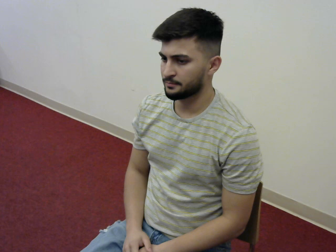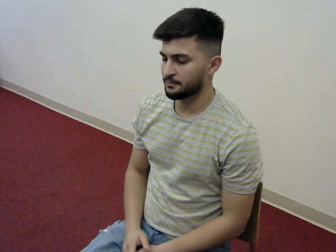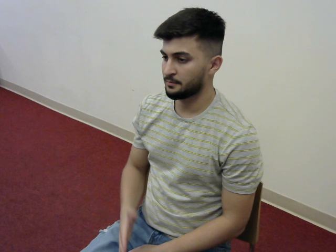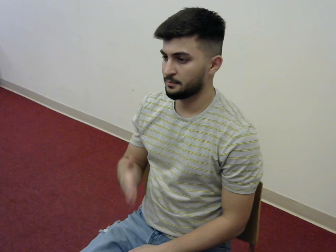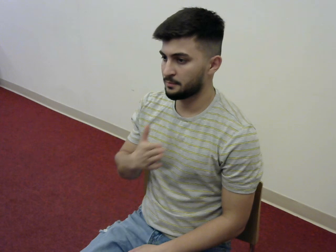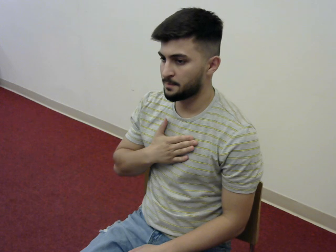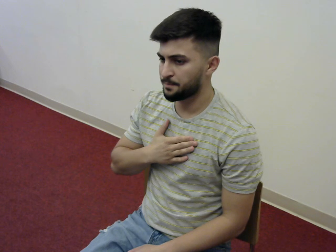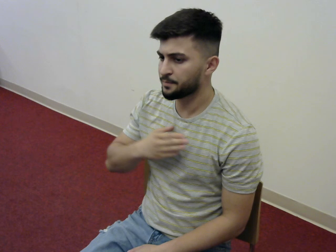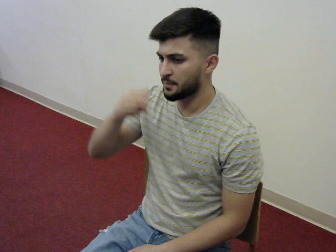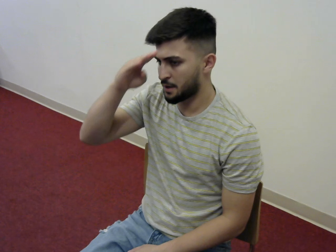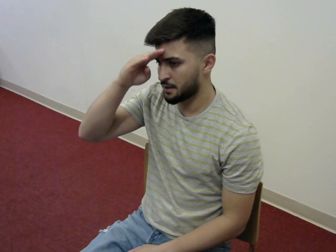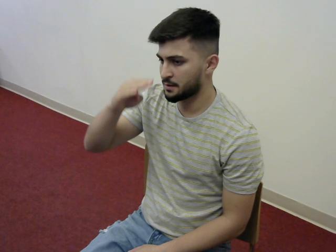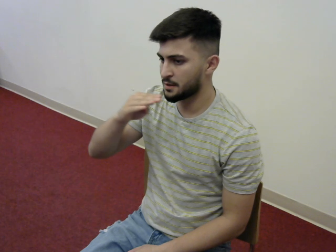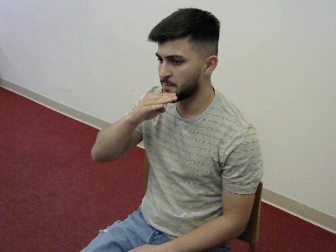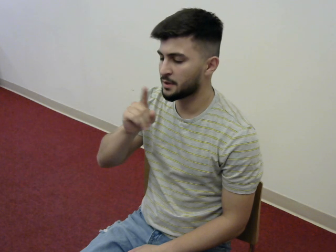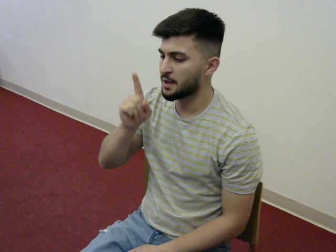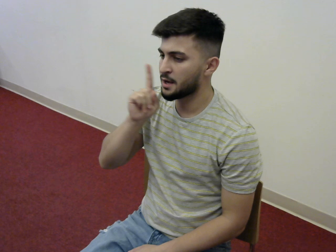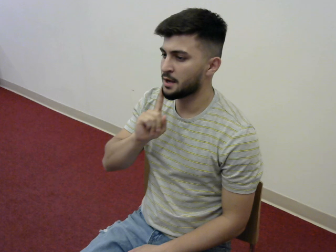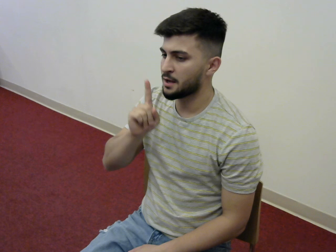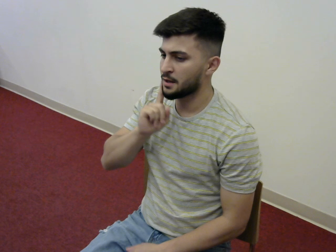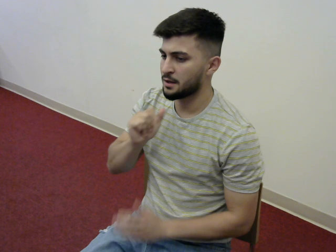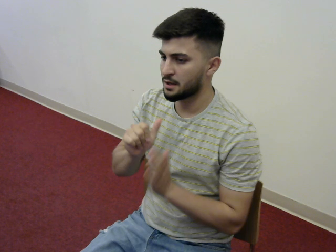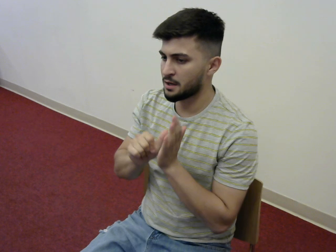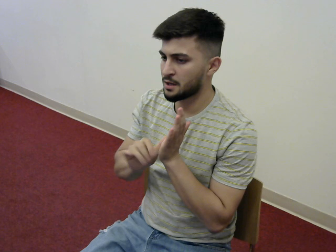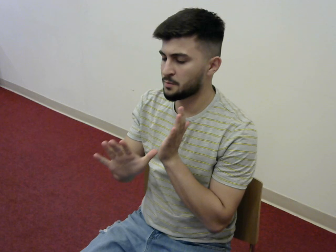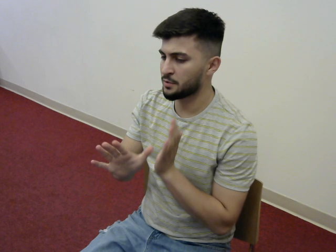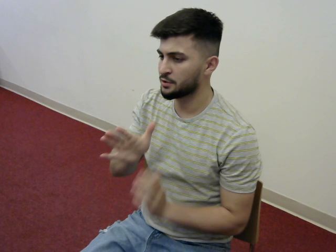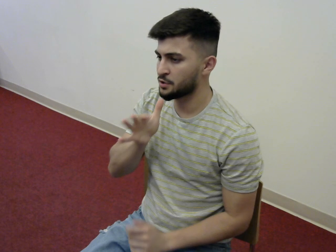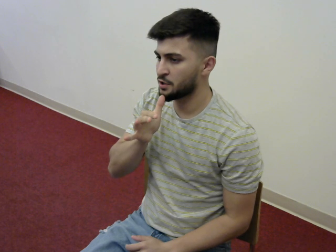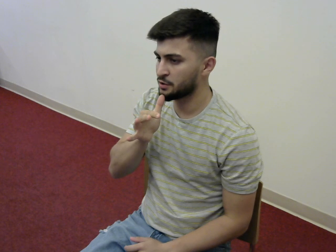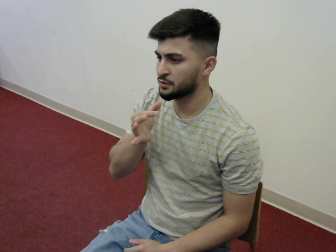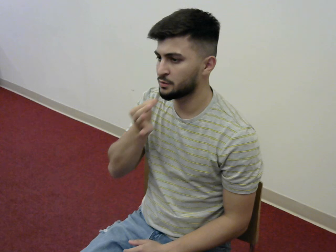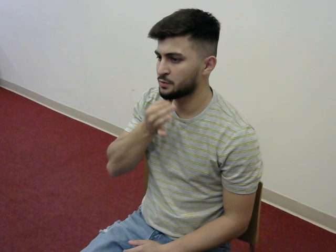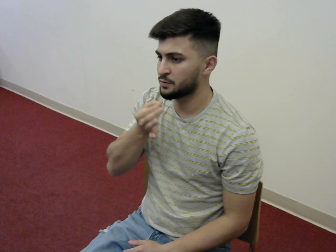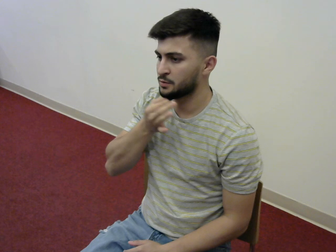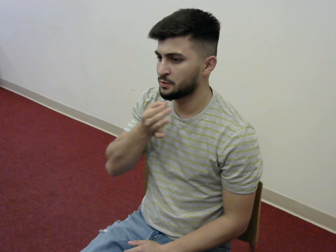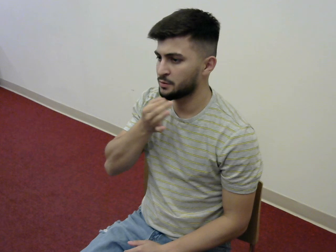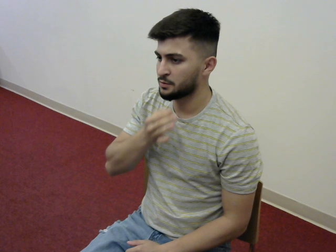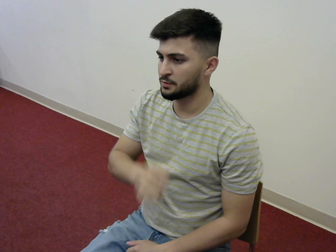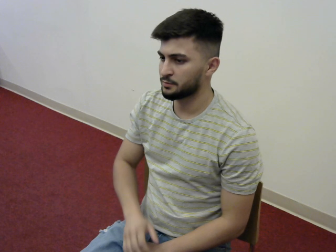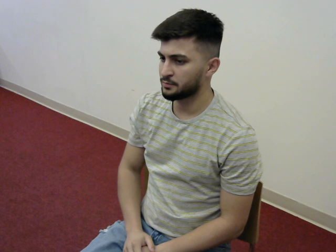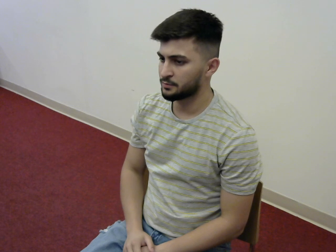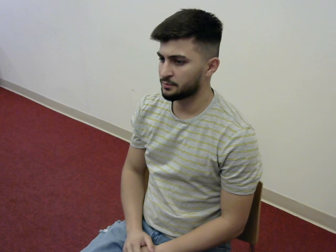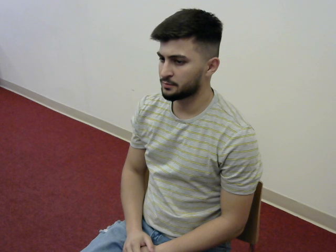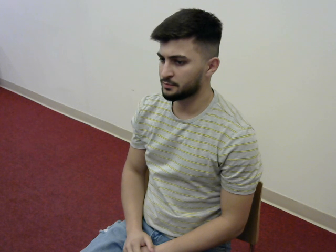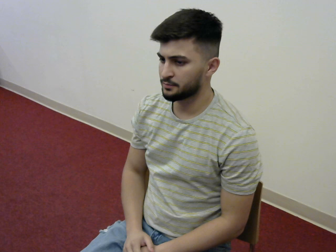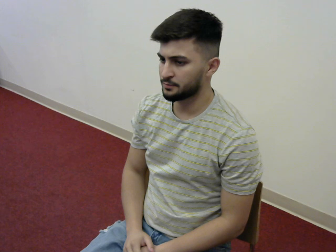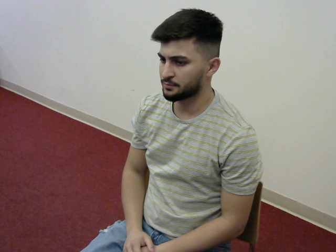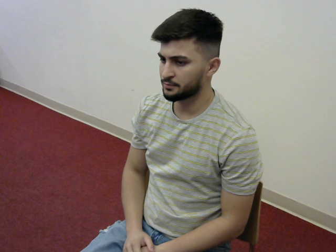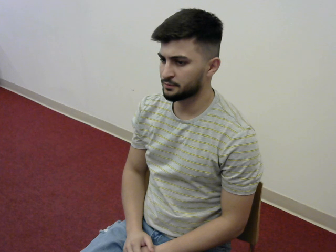Mənim atamın hələ 65 yaşı olmayıb